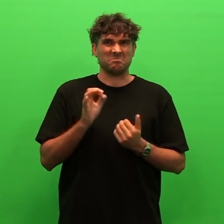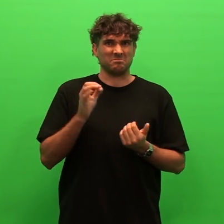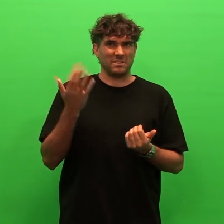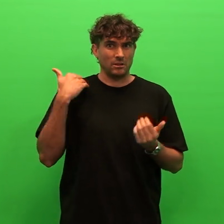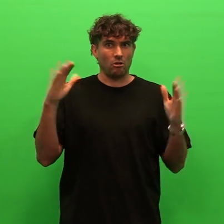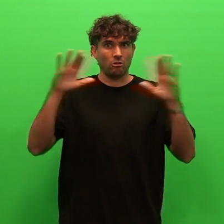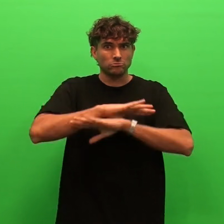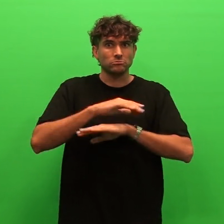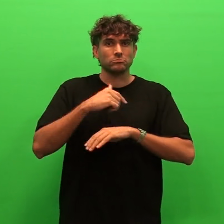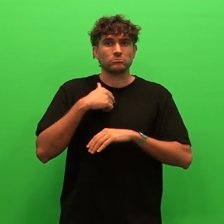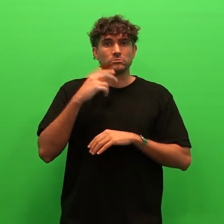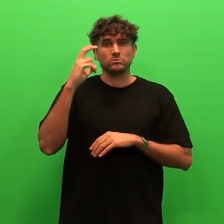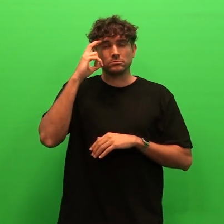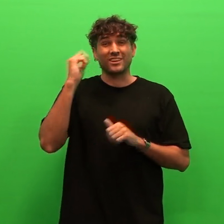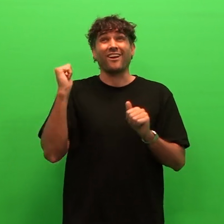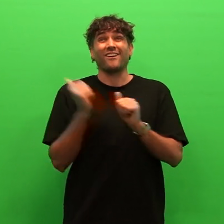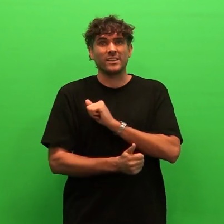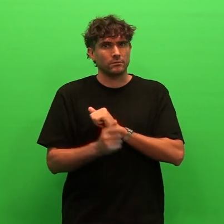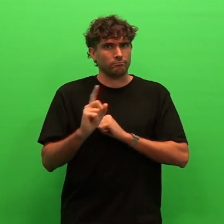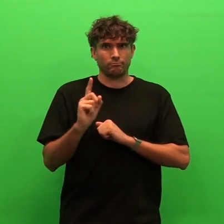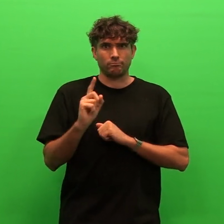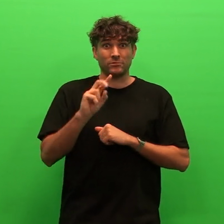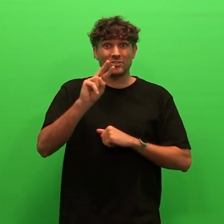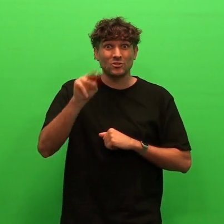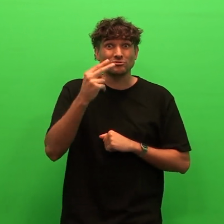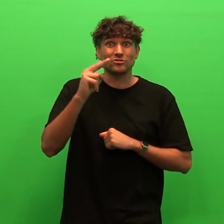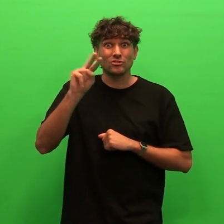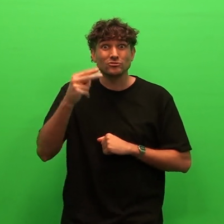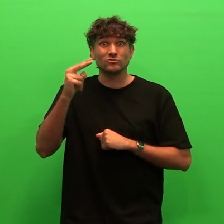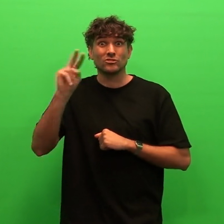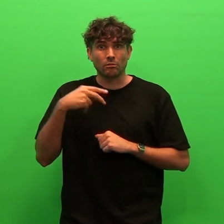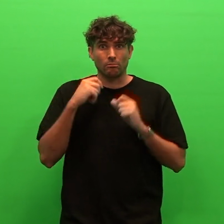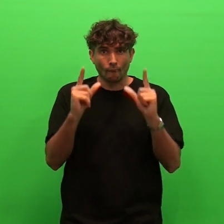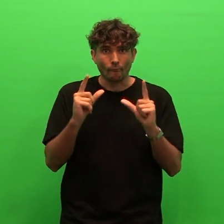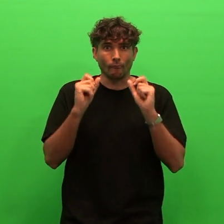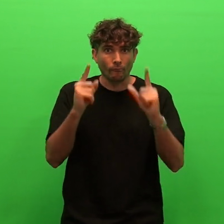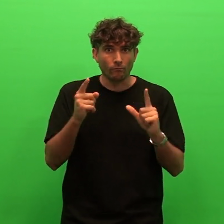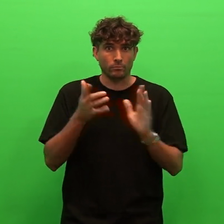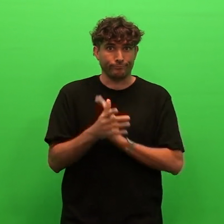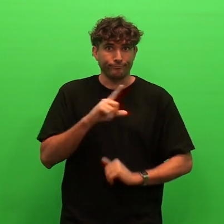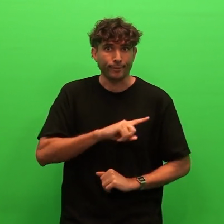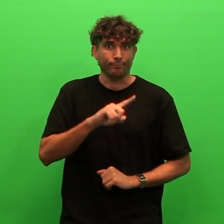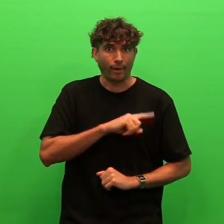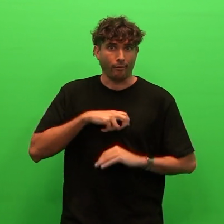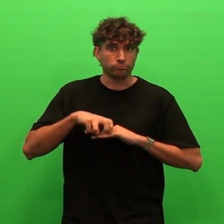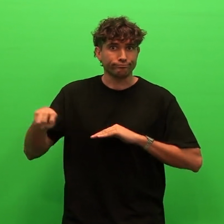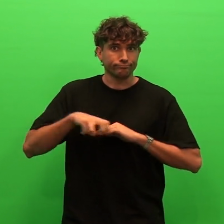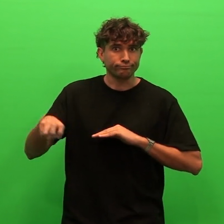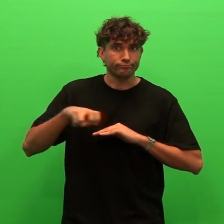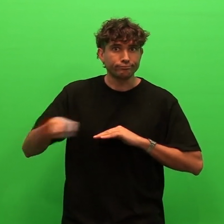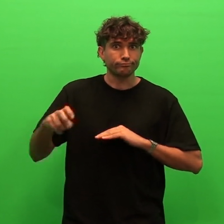Sí, ahir a la nit no vaig poder dormir profundament, cada dues hores em despertava perquè tenia pipí i havia d'anar al lavabo.